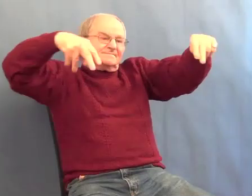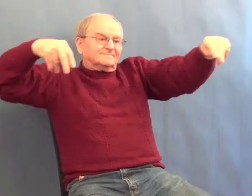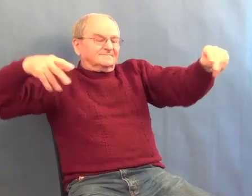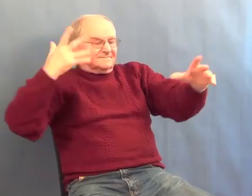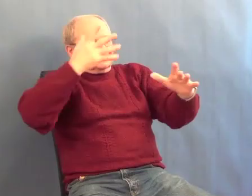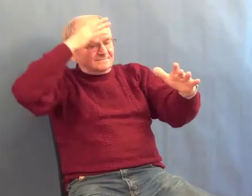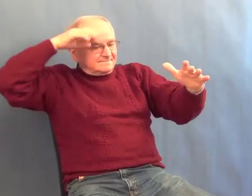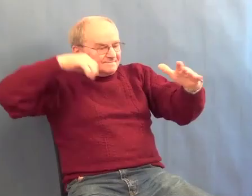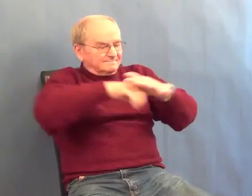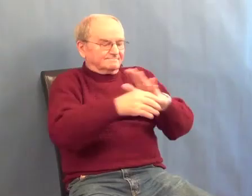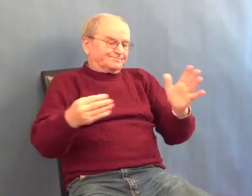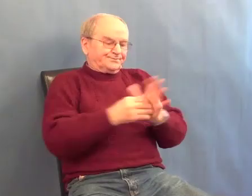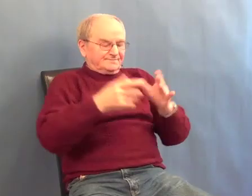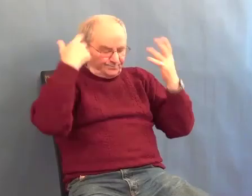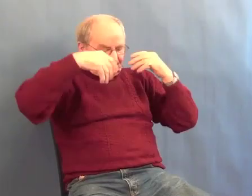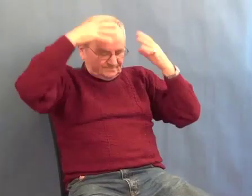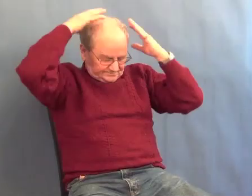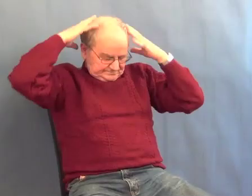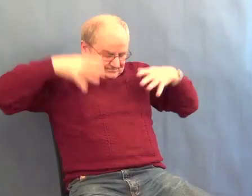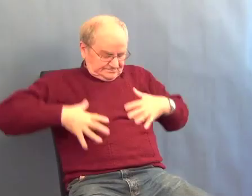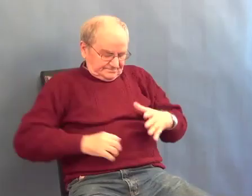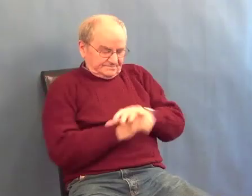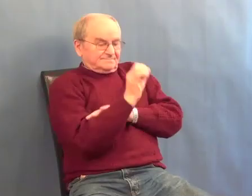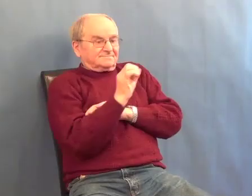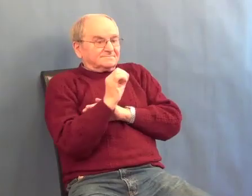Nagle zając wskakuje w ubranie i zaczyna skakać w ubraniu.